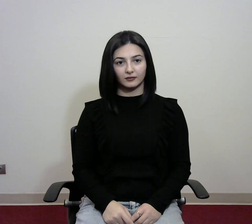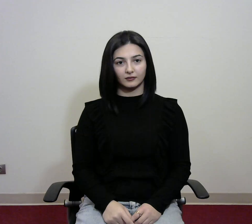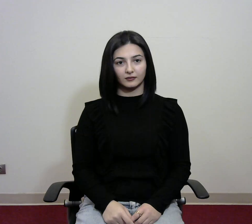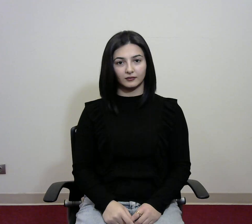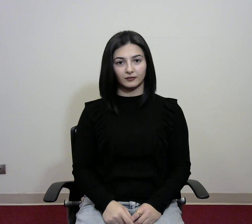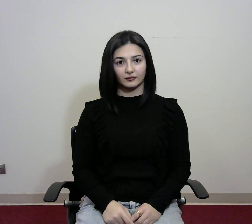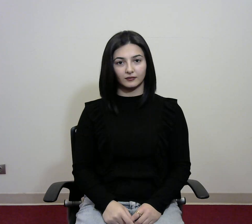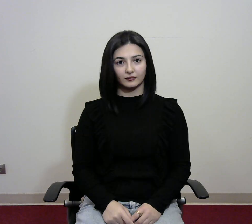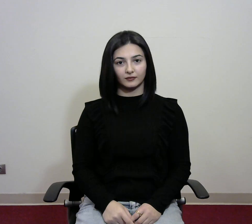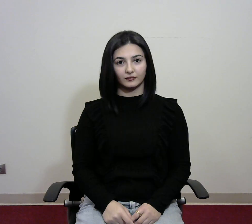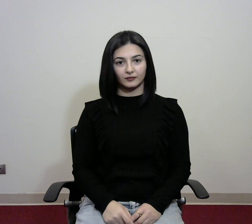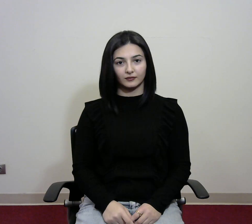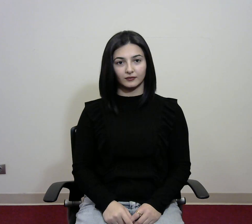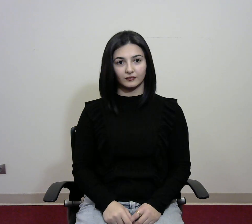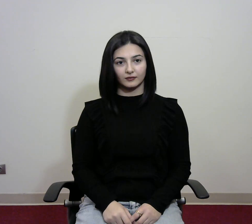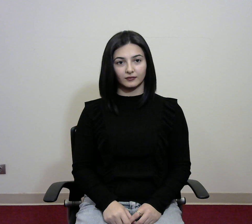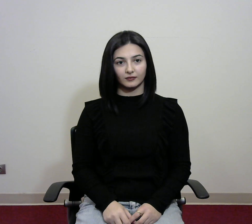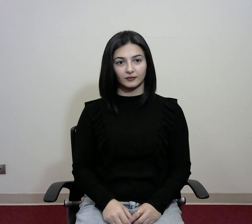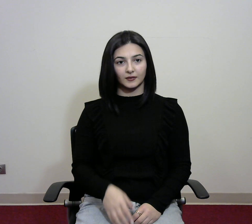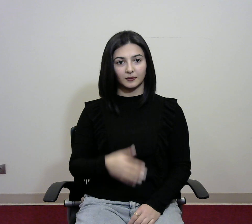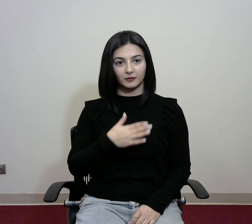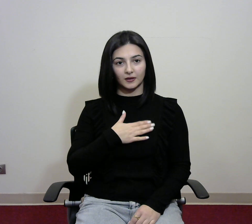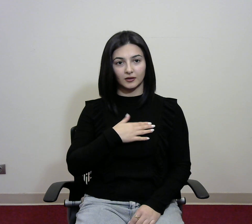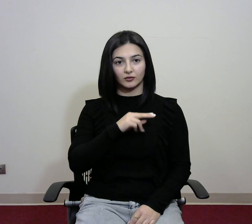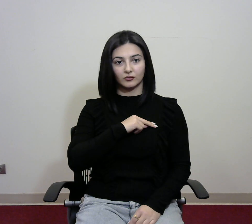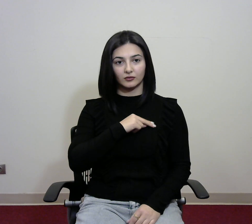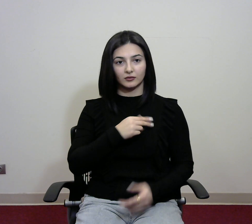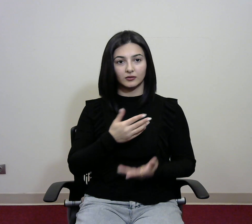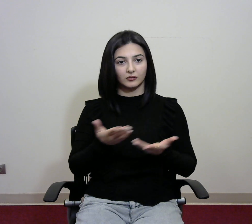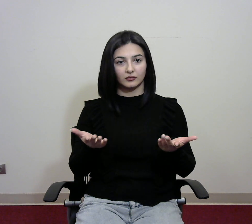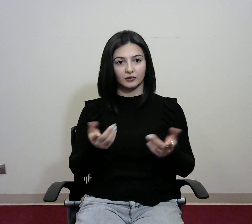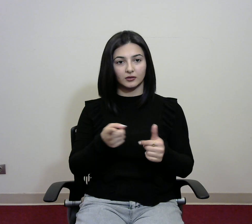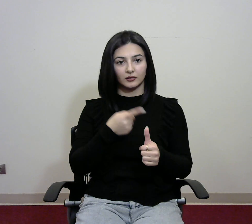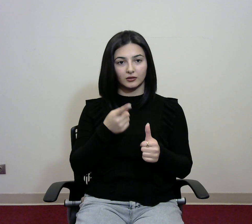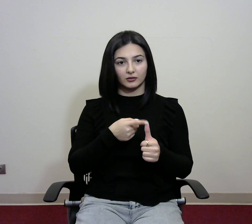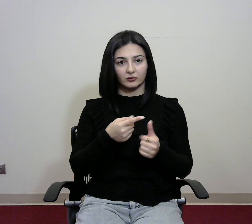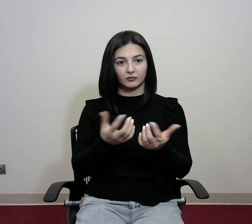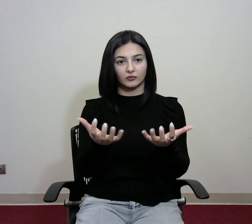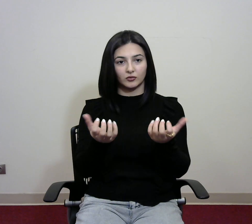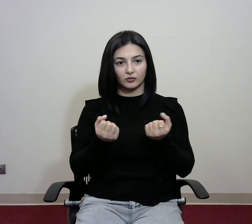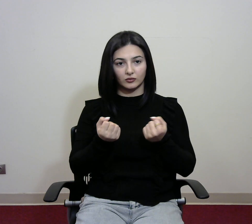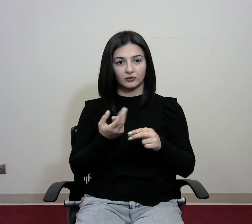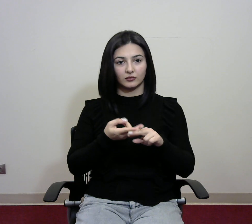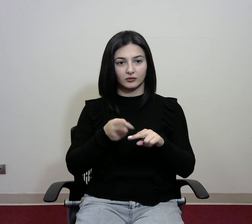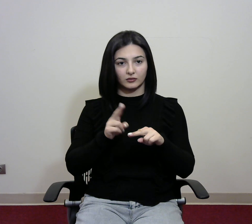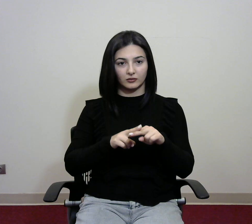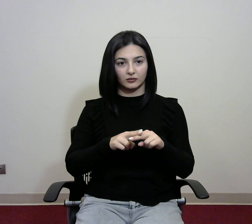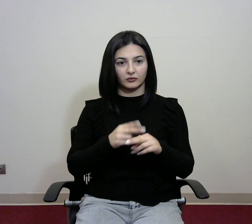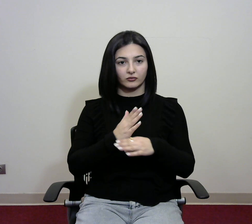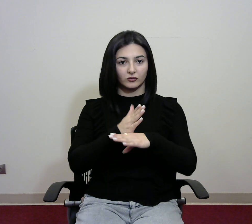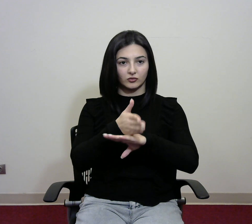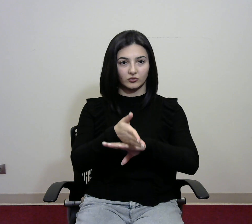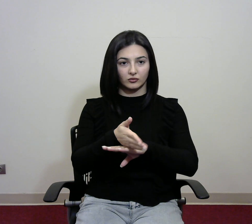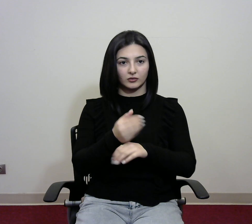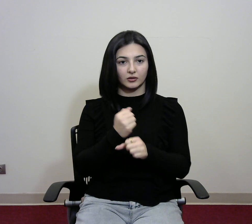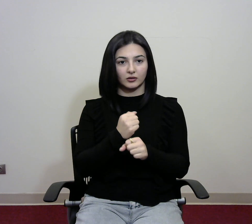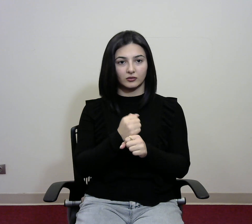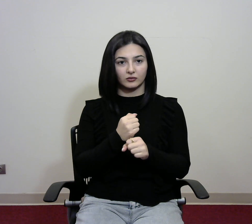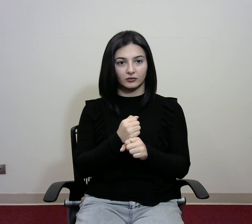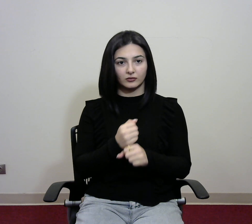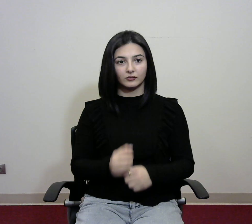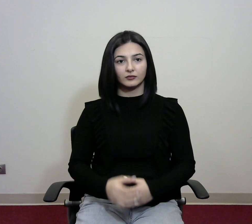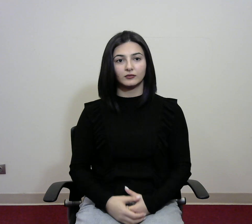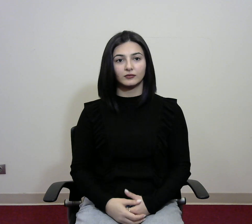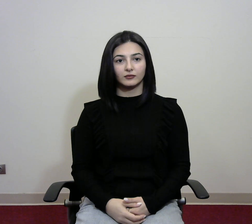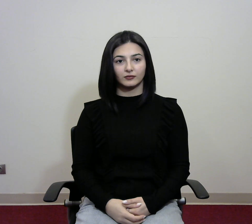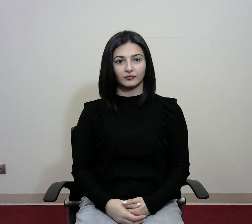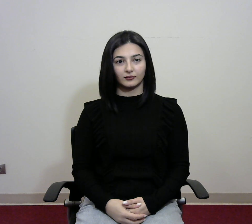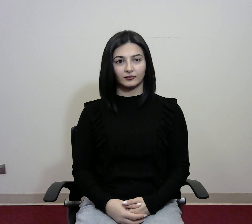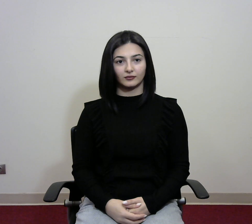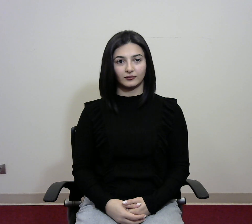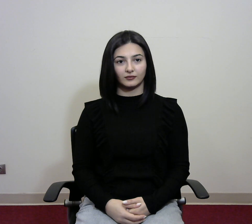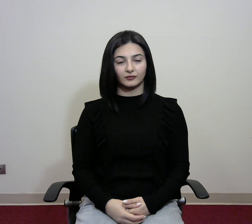Mən işsiz adı almaq üçün müraciət edirəm